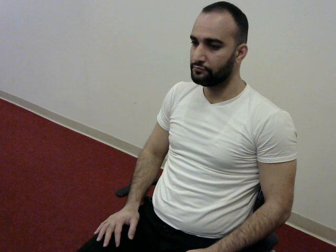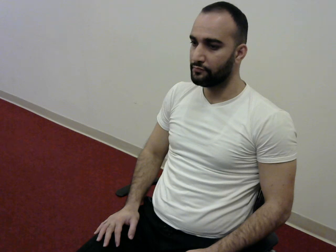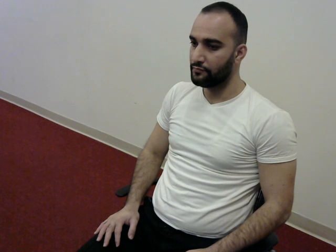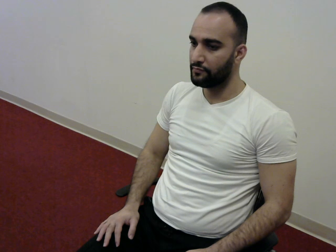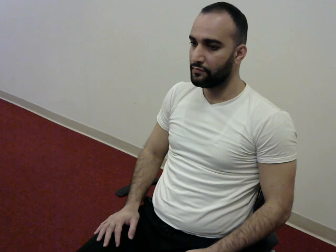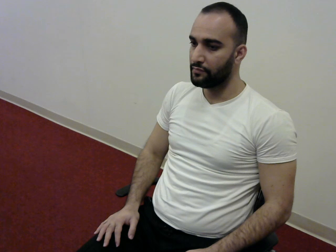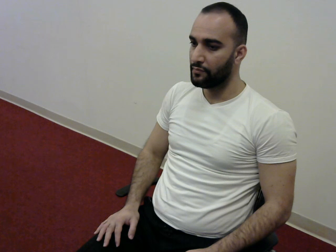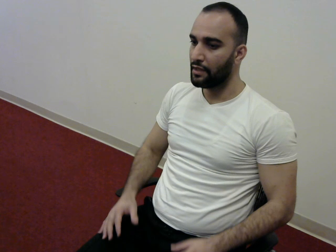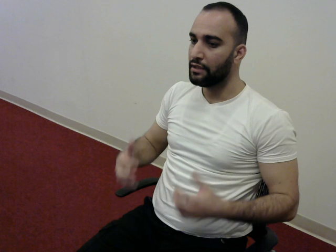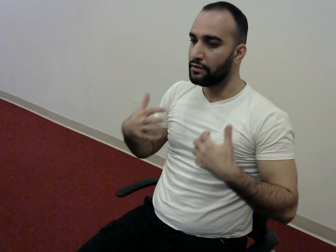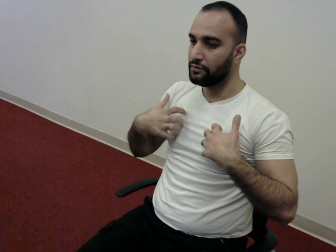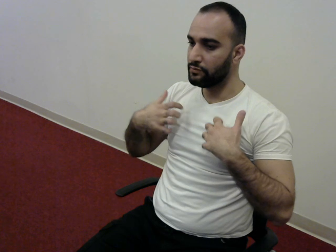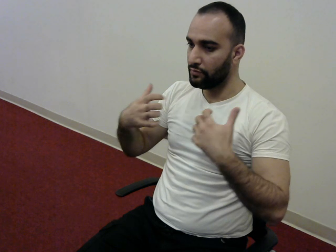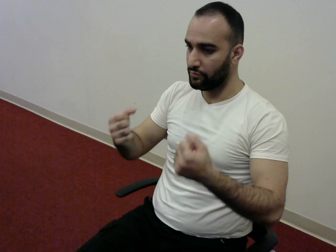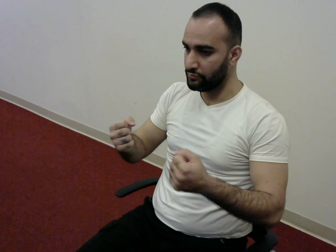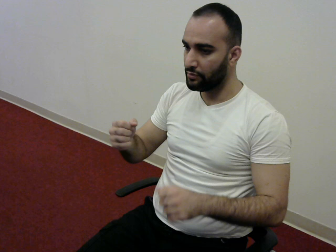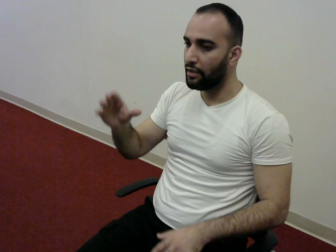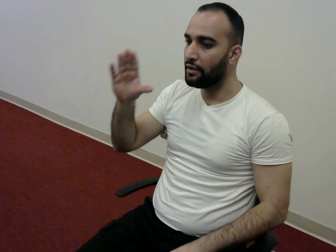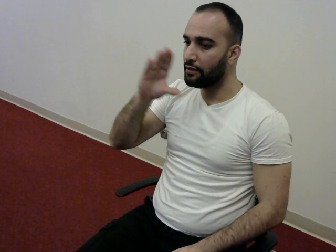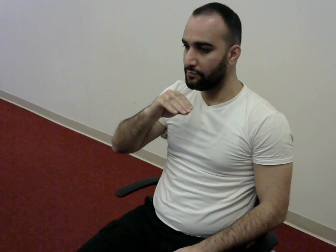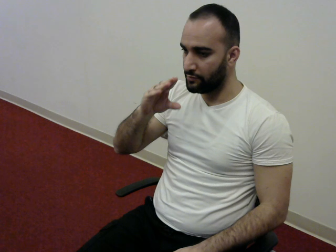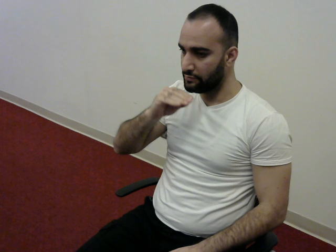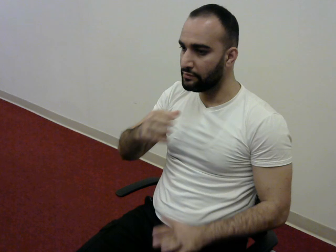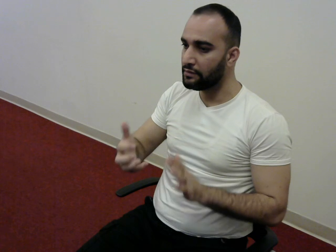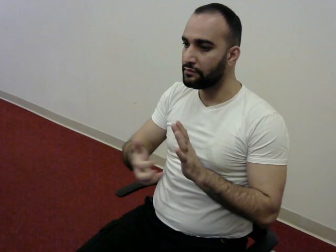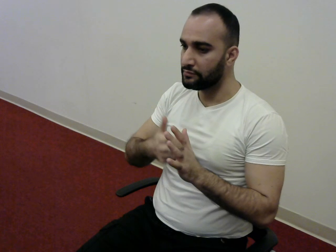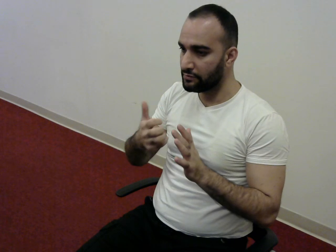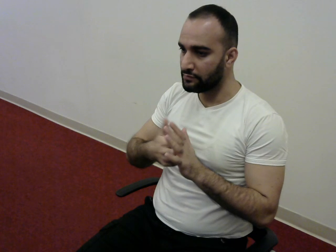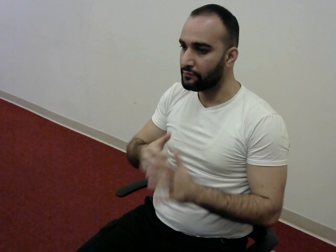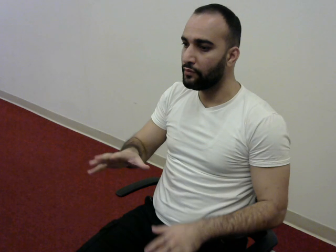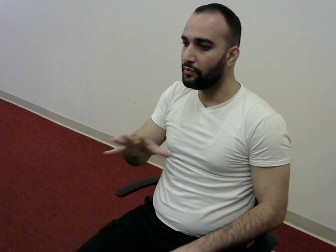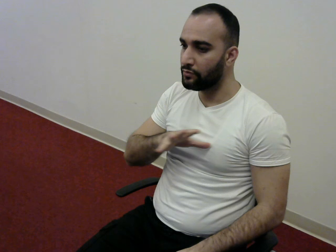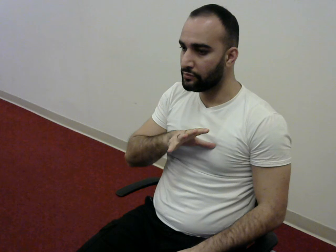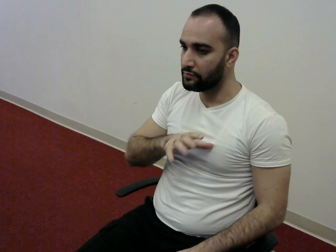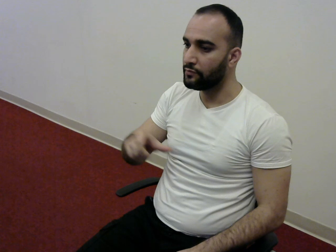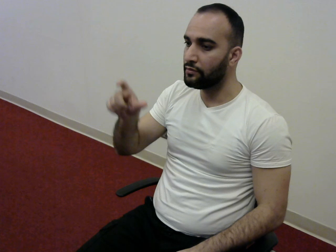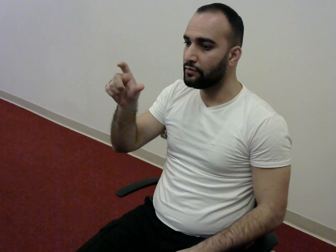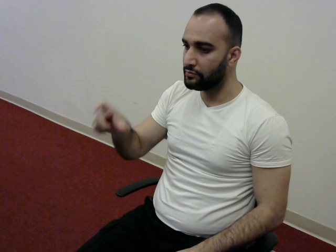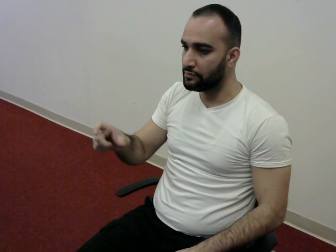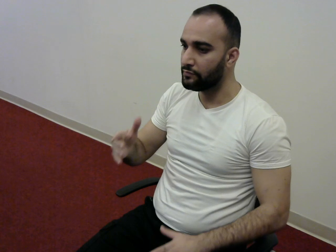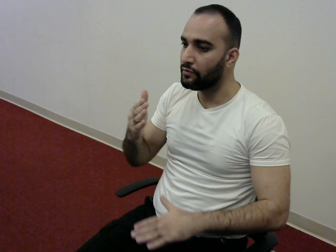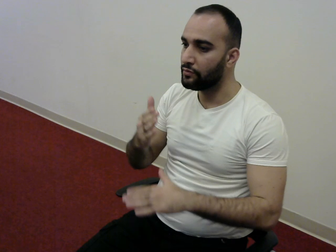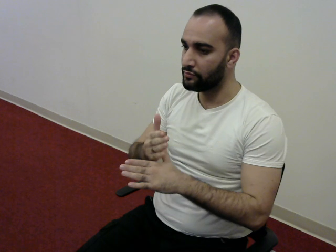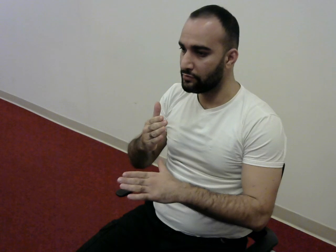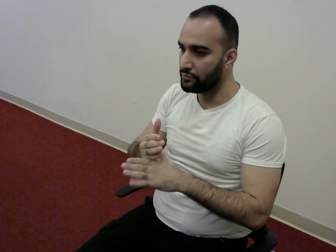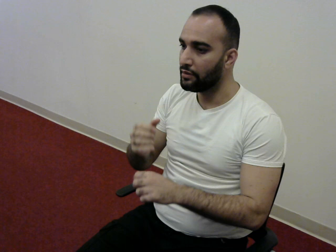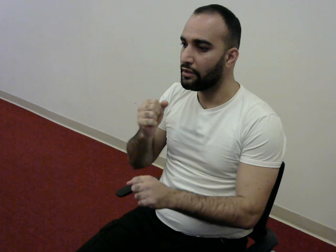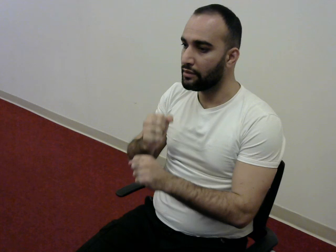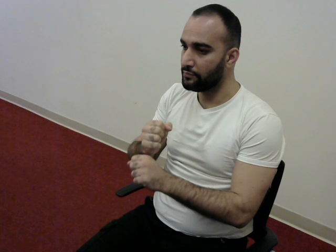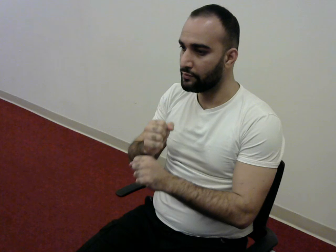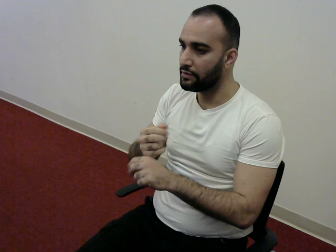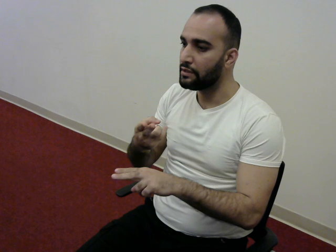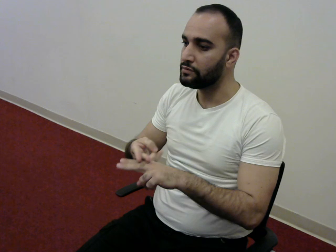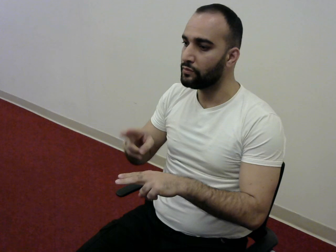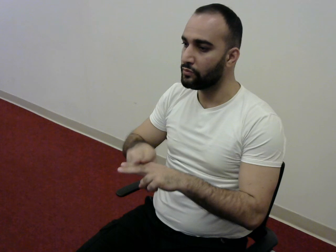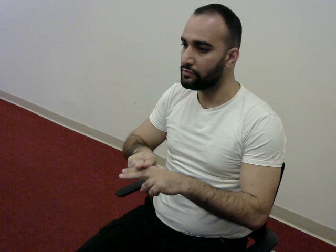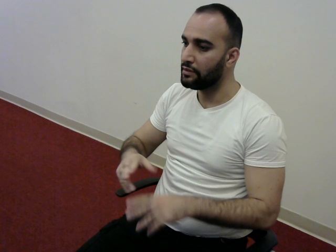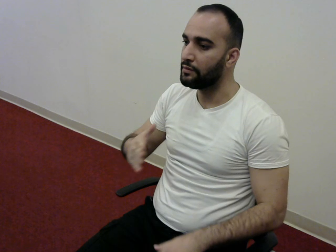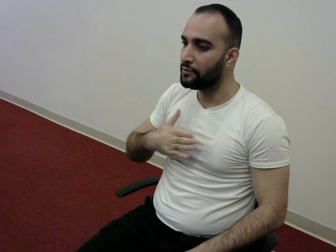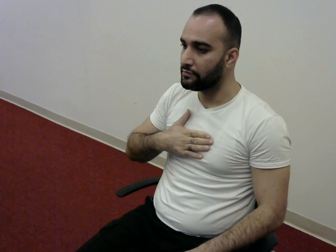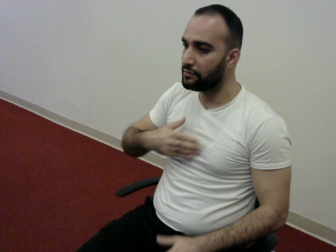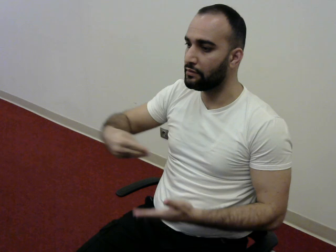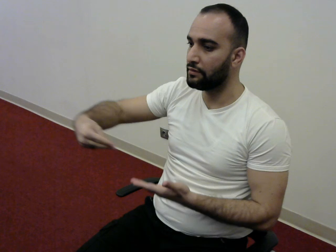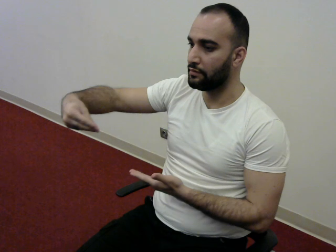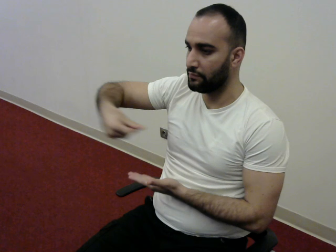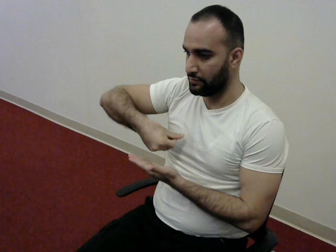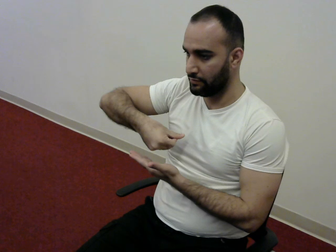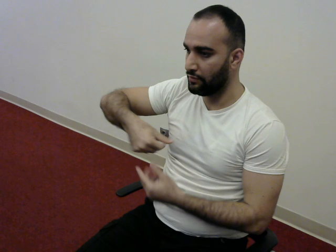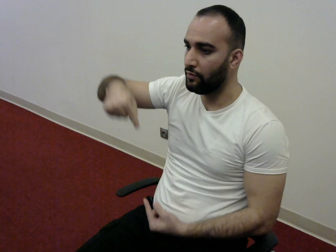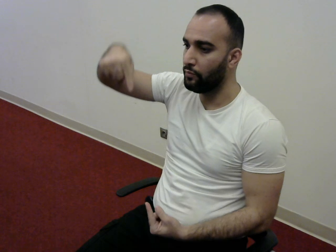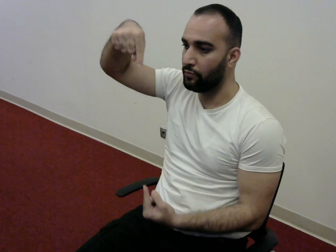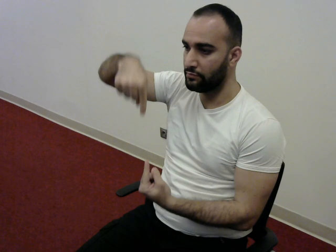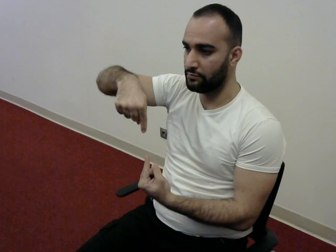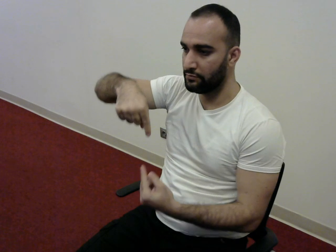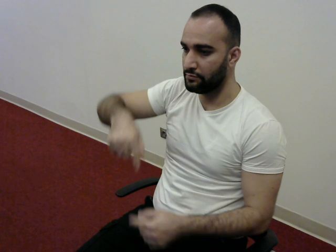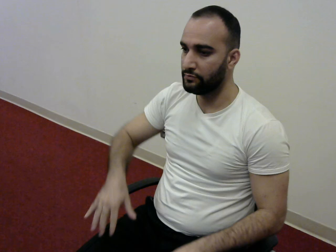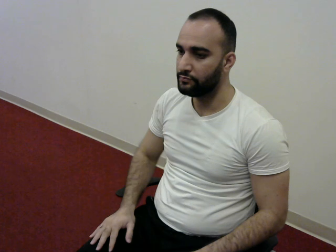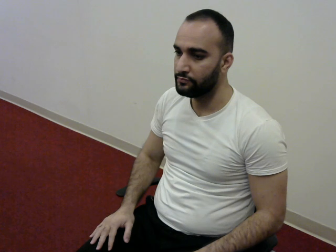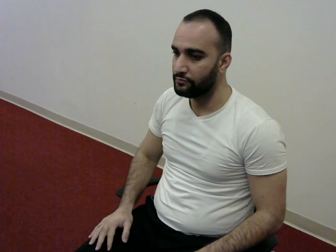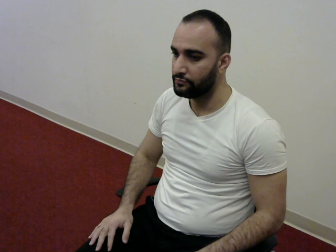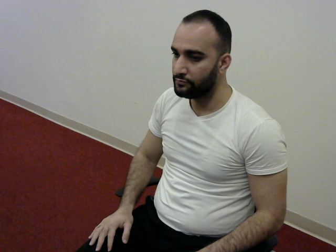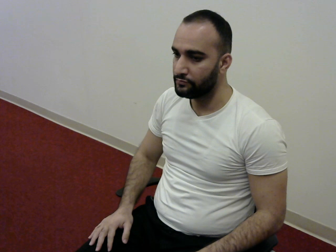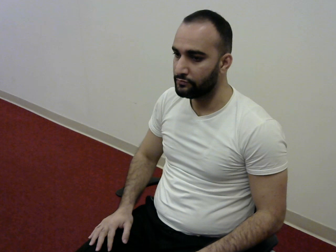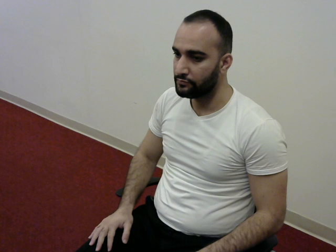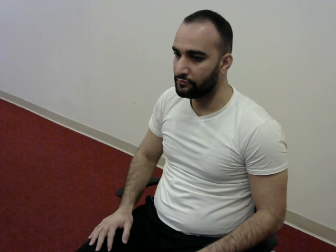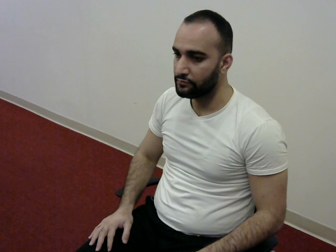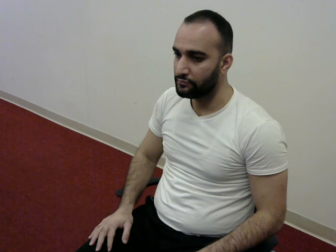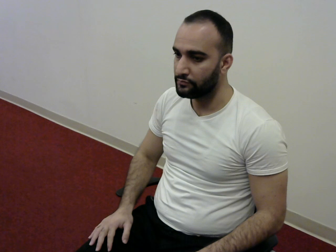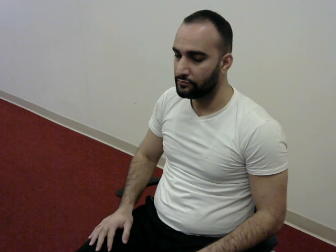Sağlamlıq imkanı məhdud olan şəxsə kömək etdiyimə görə mənə ödəniş düşürmü?